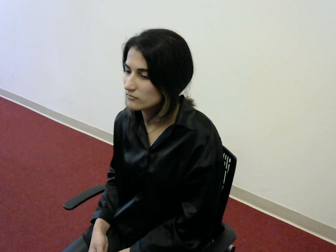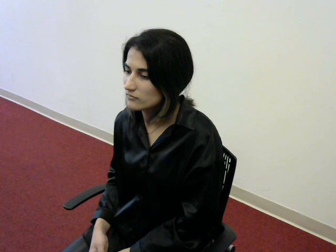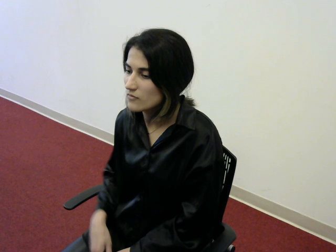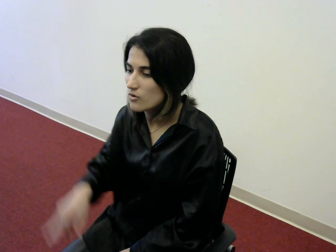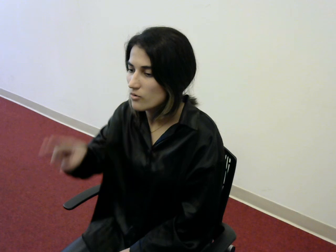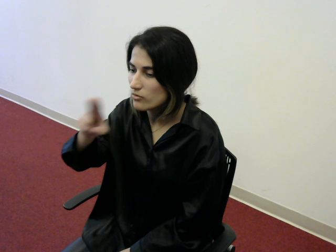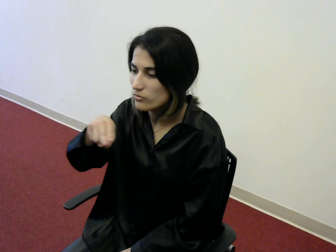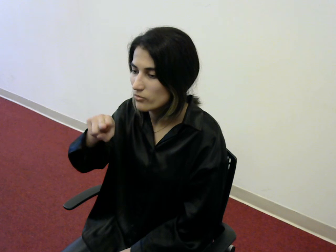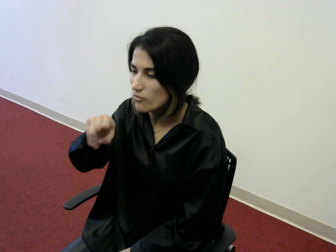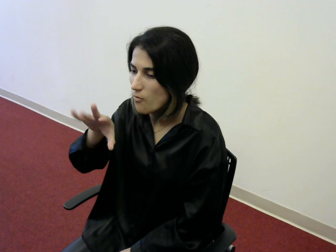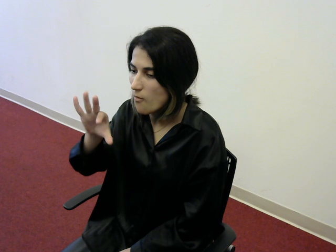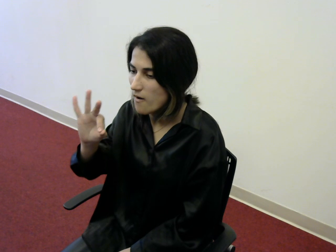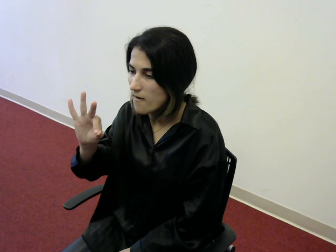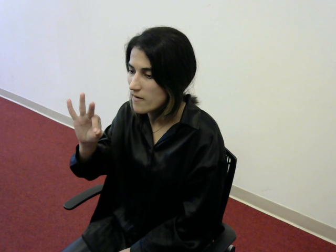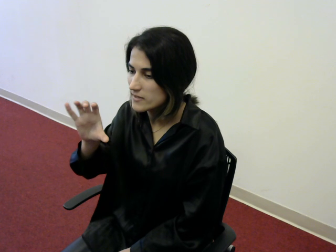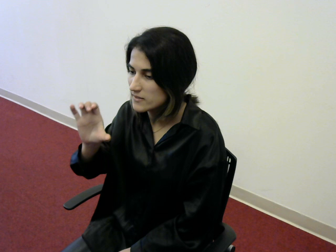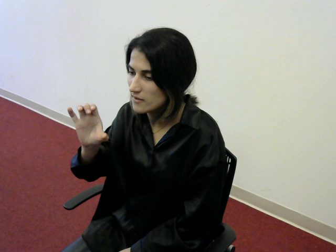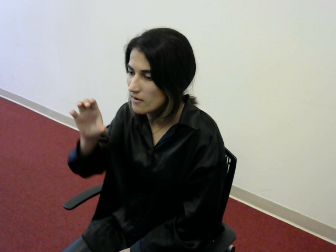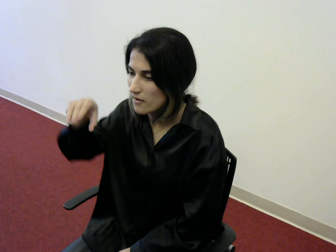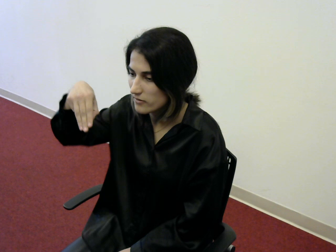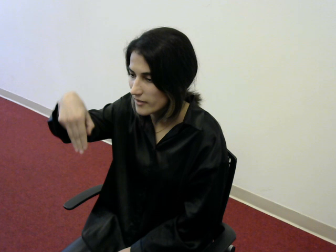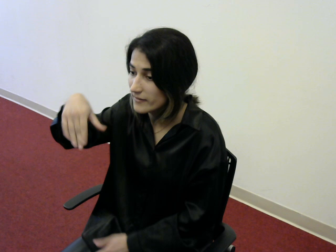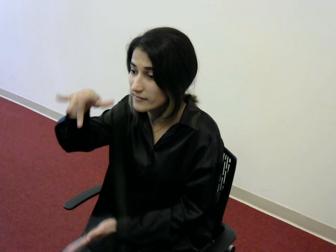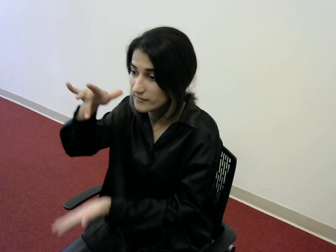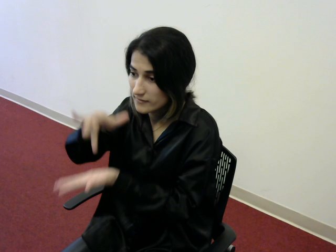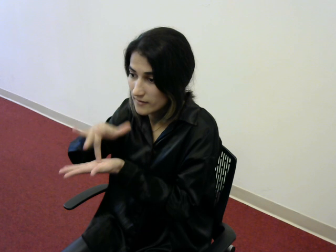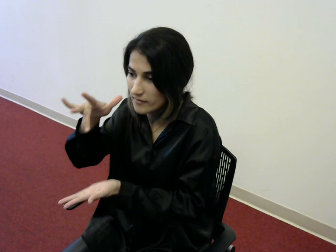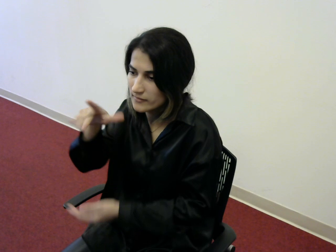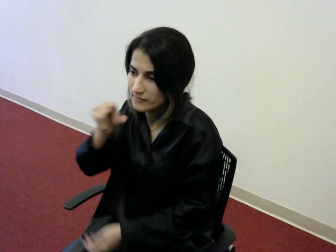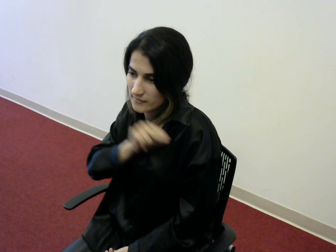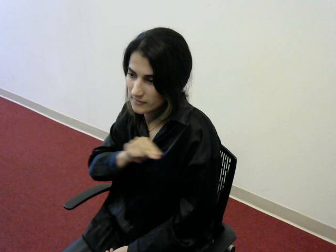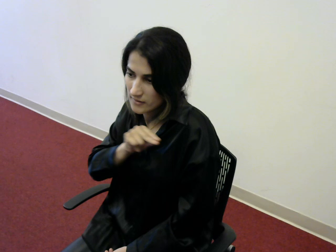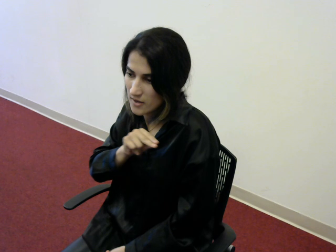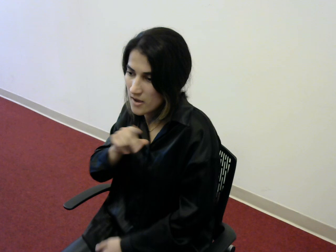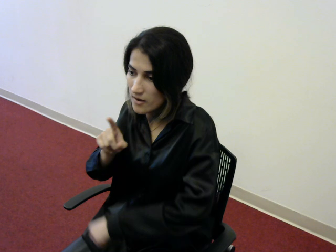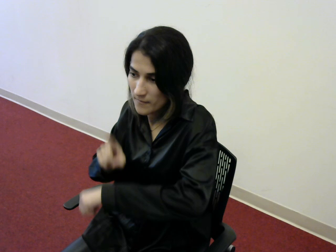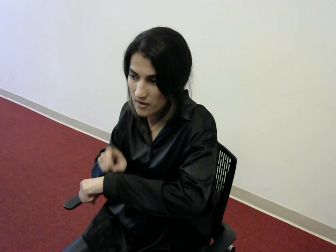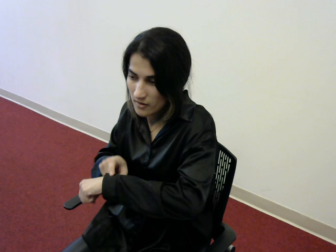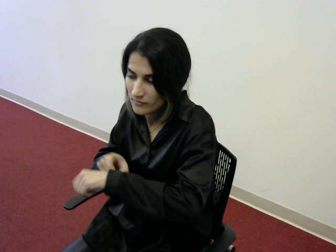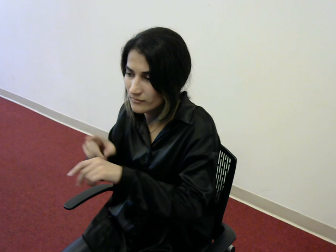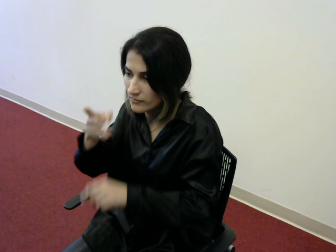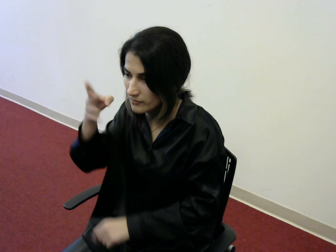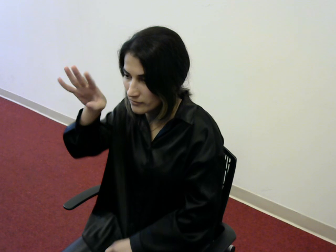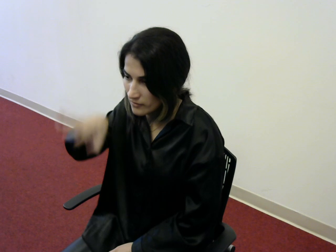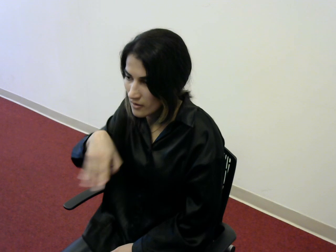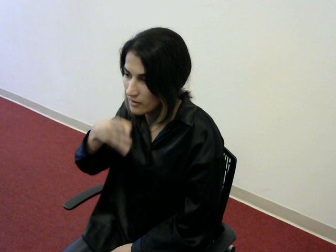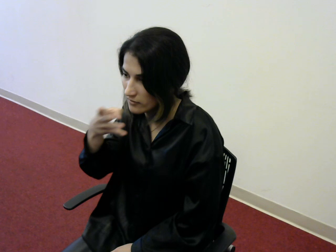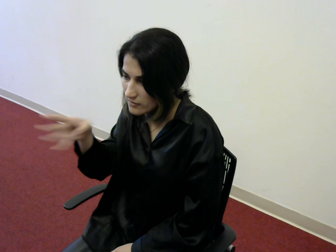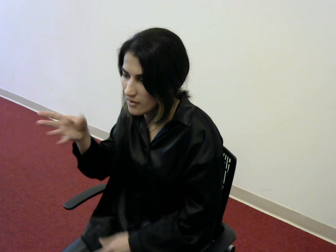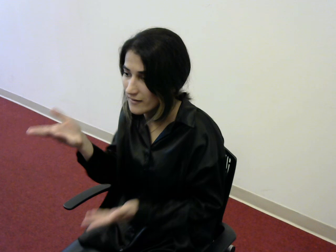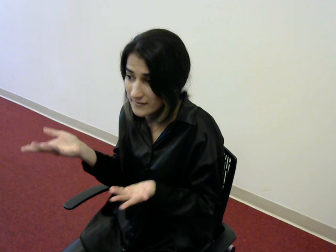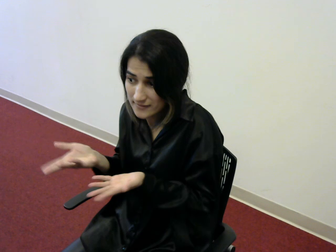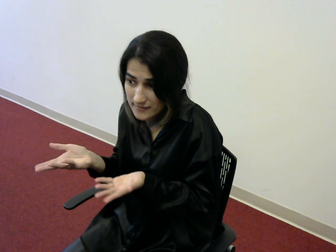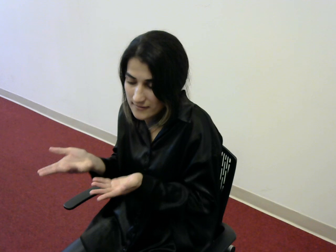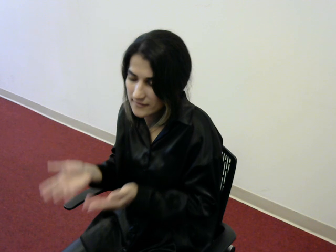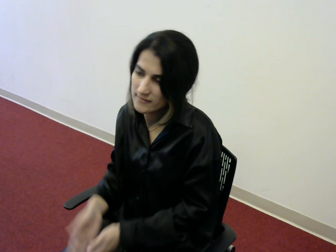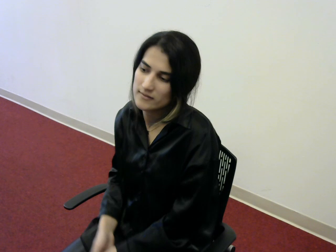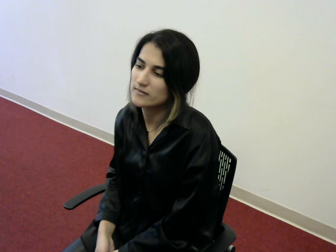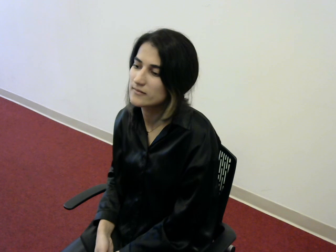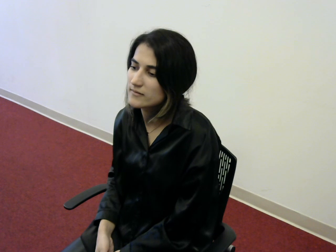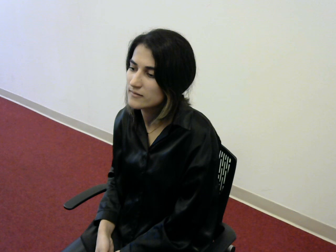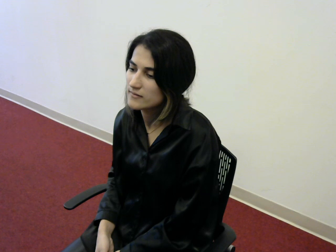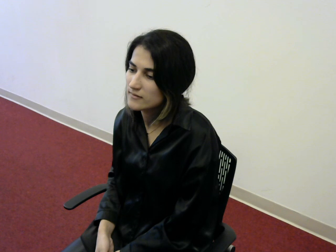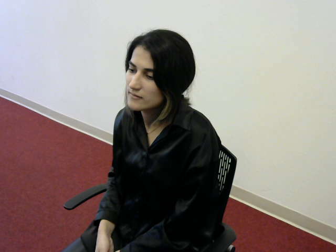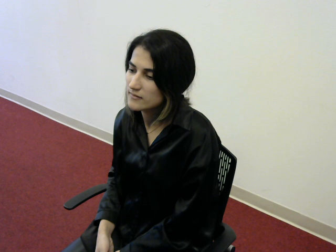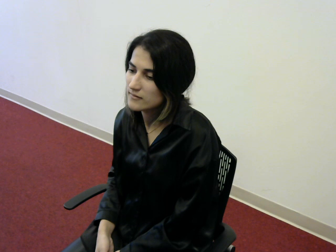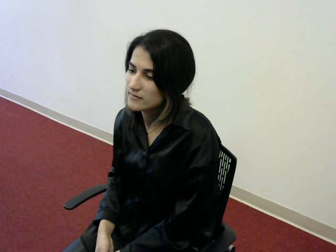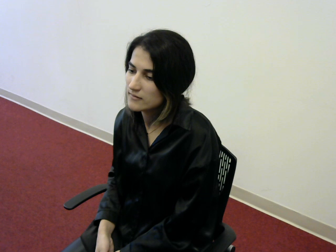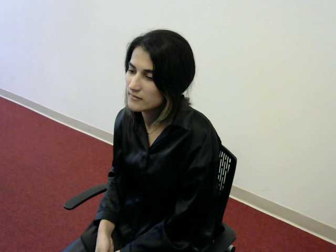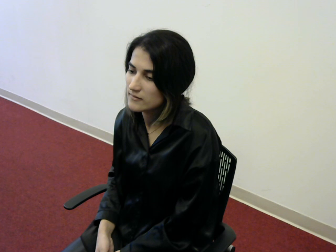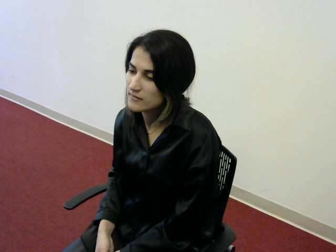DOST Mərkəzlərində iş saatı,qrafiki necədir?